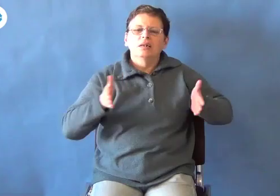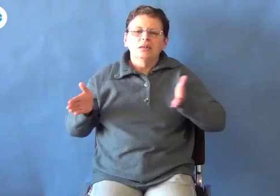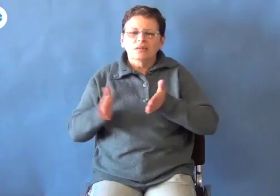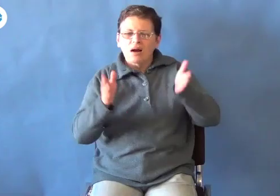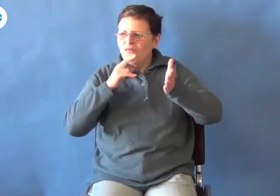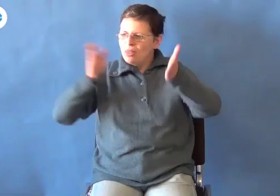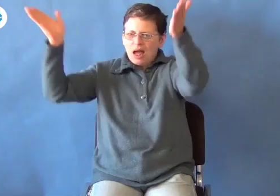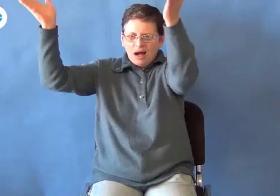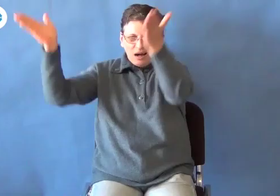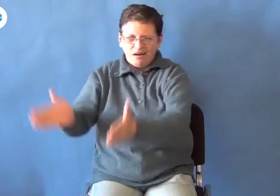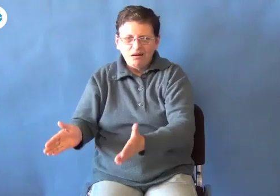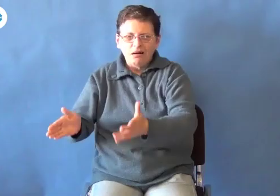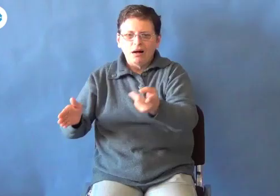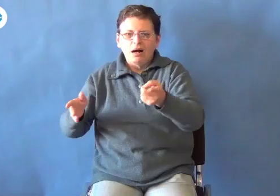Rzeka, woda w kanale.